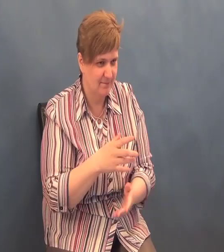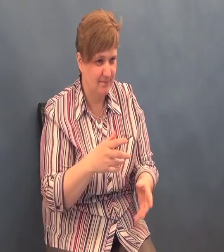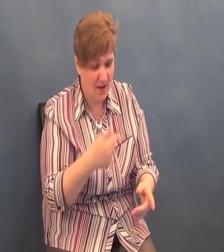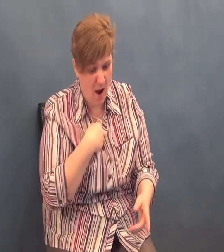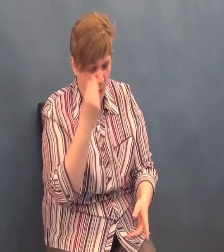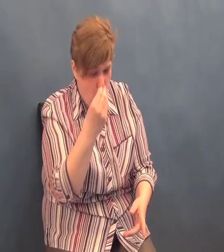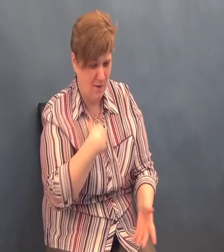Było tak blisko.